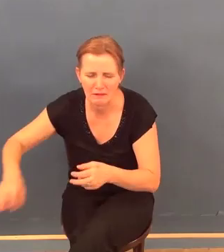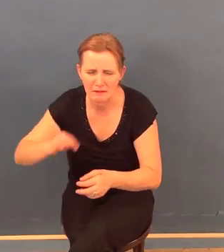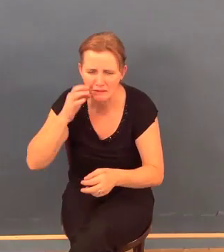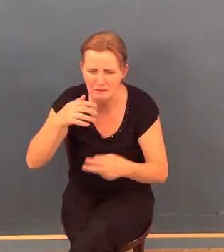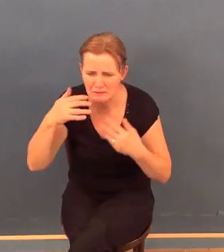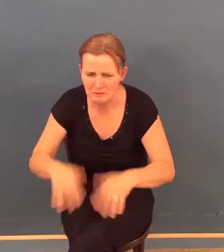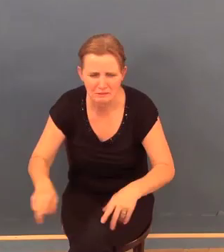Kot zmartwił się, że mu się nie udało.